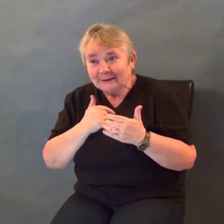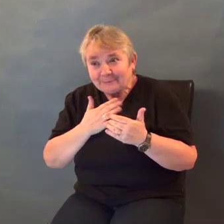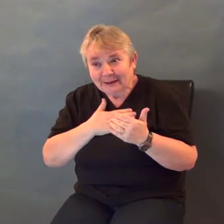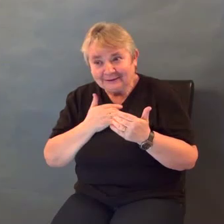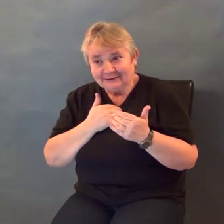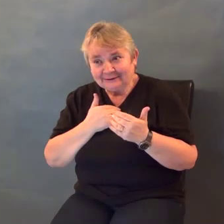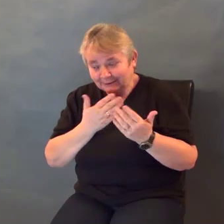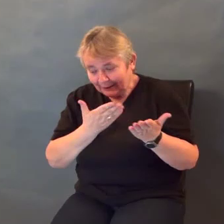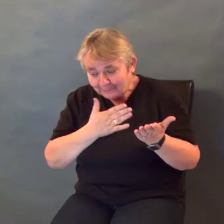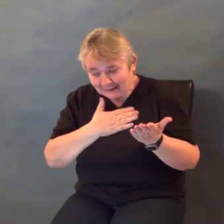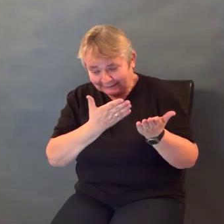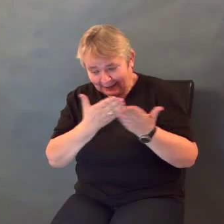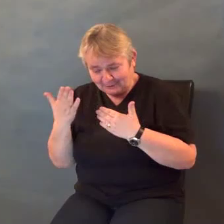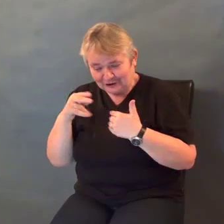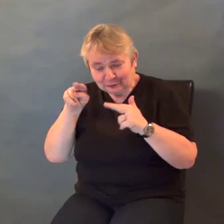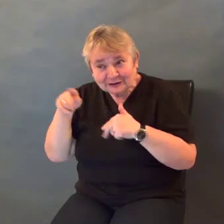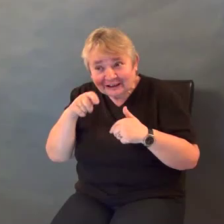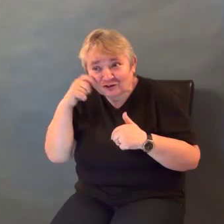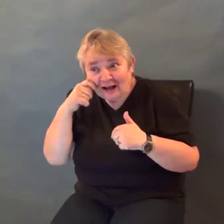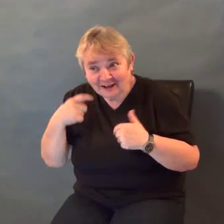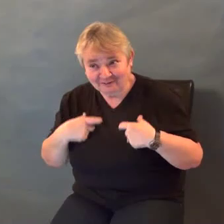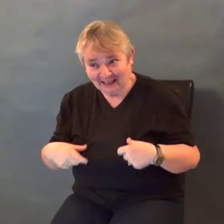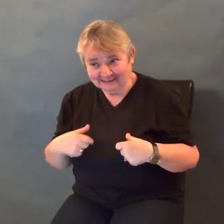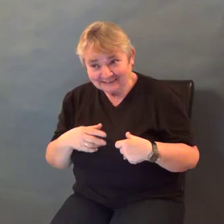Jestem zaproszona do dziadków na wieś.